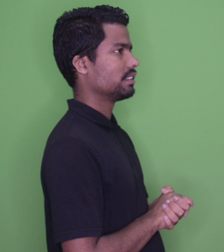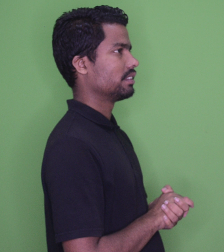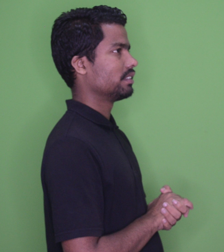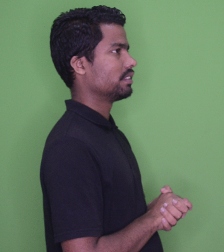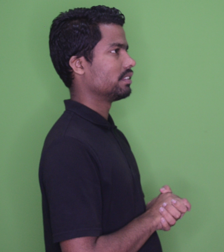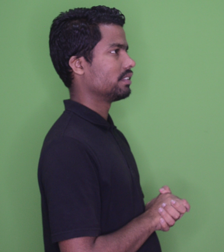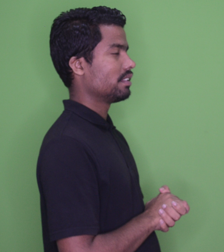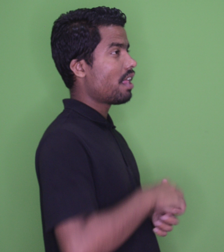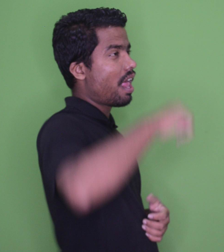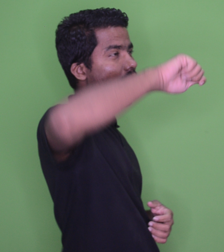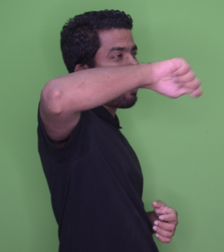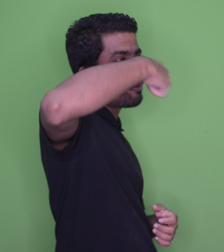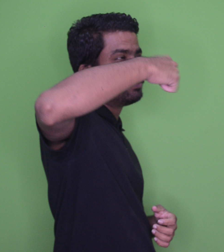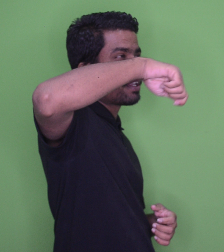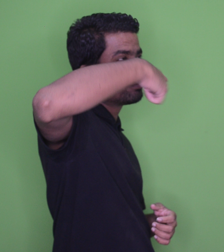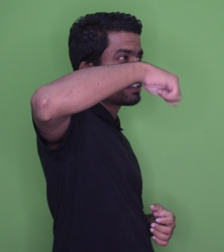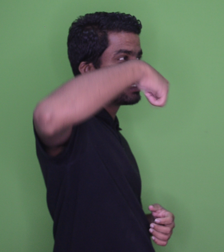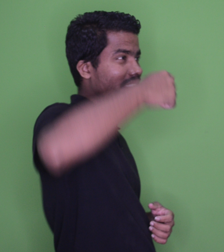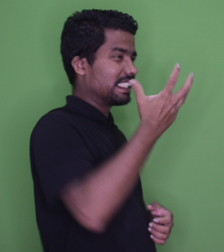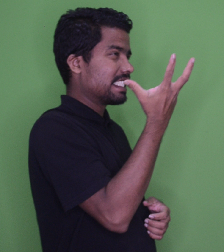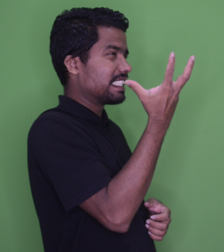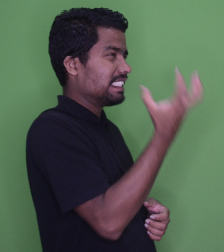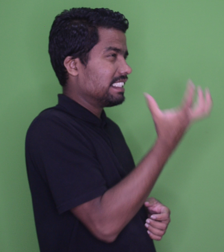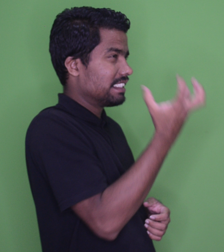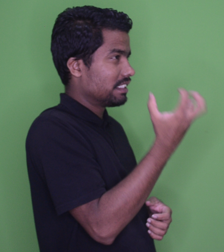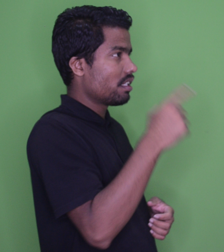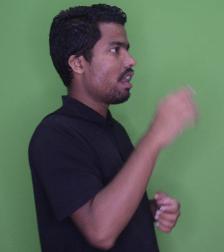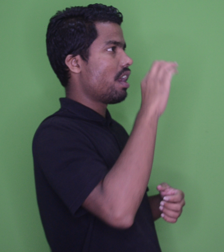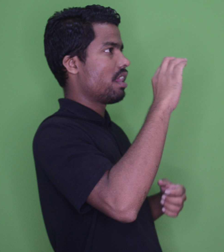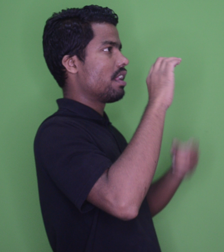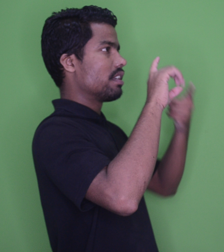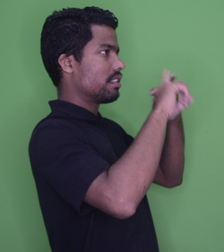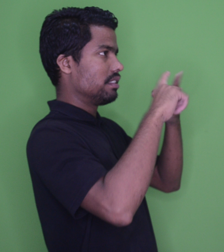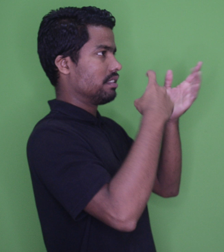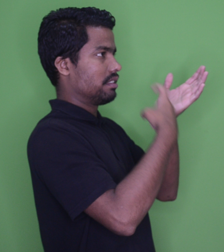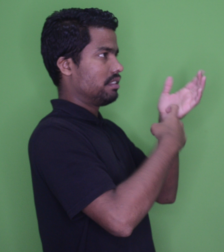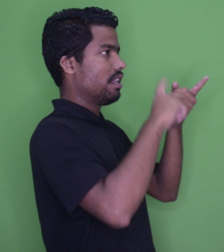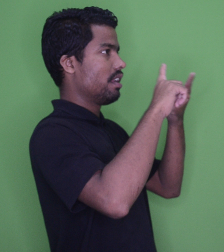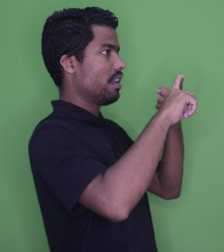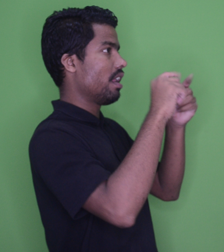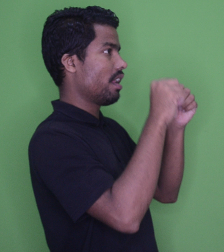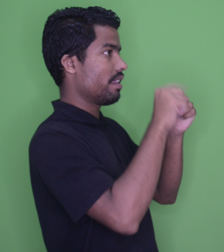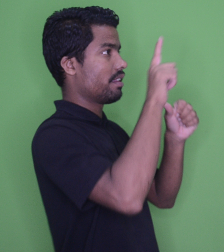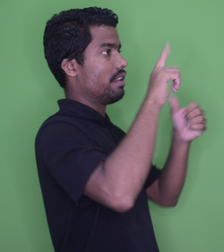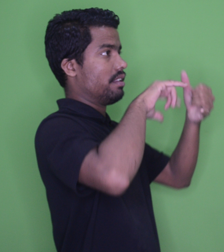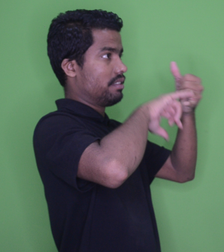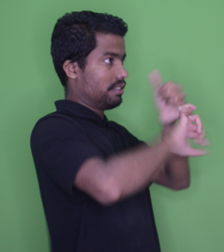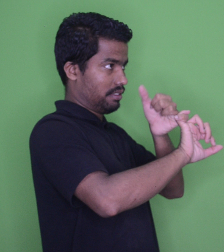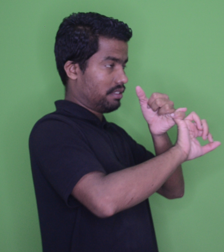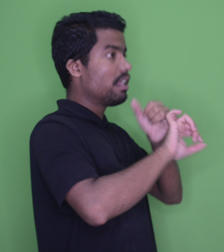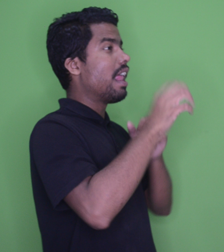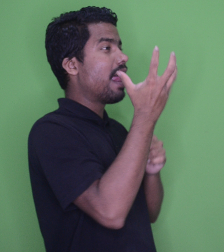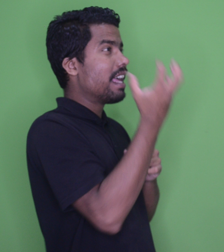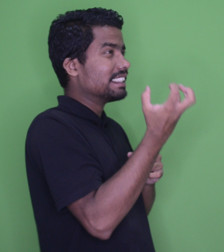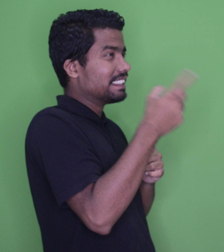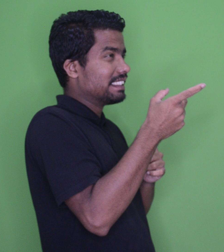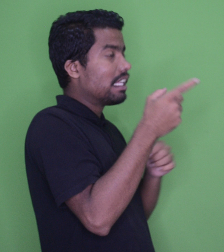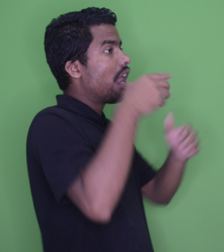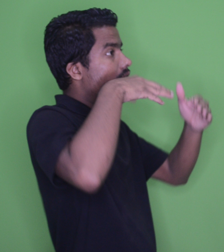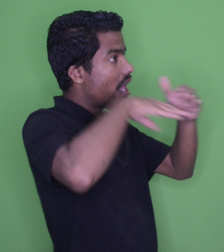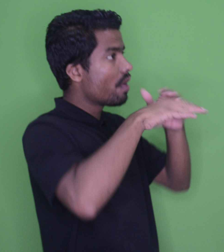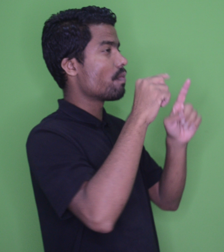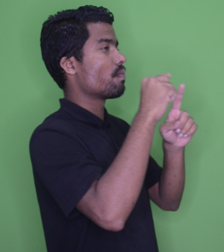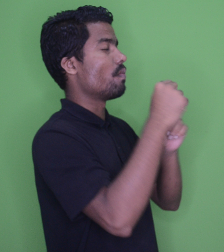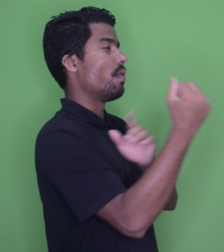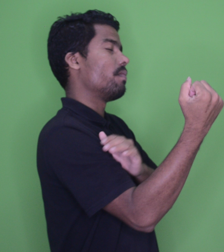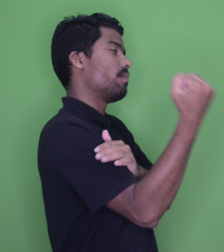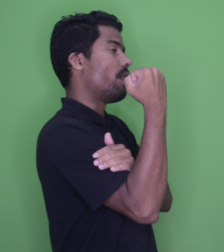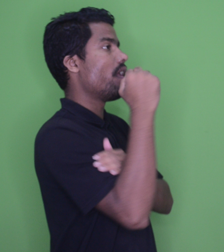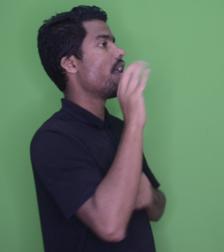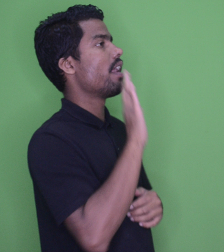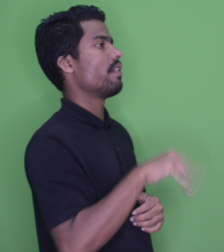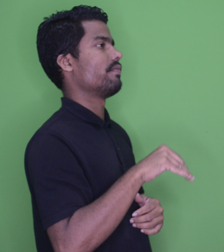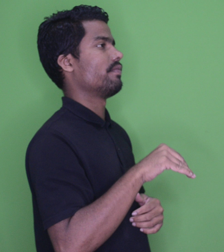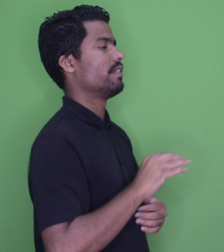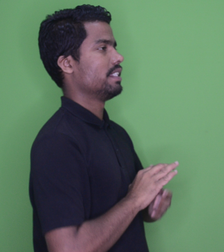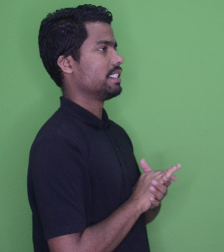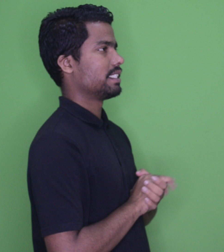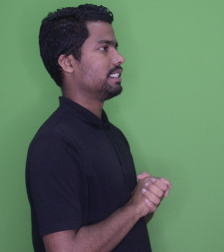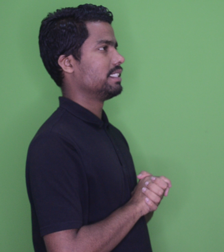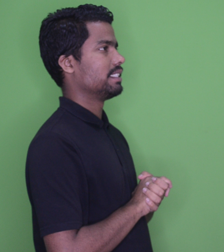cereals have protein